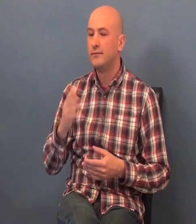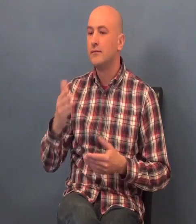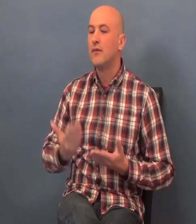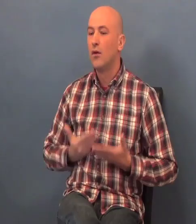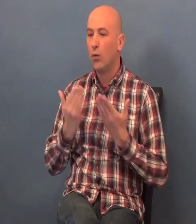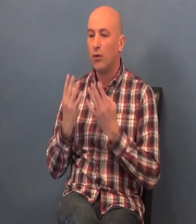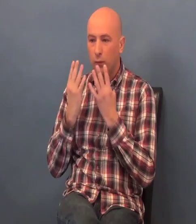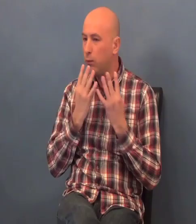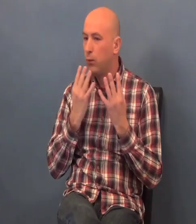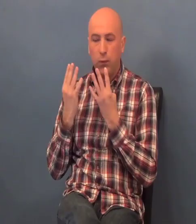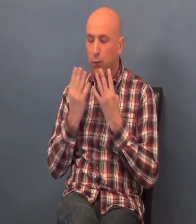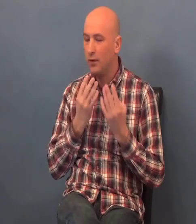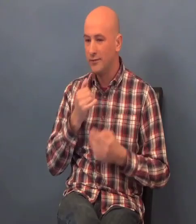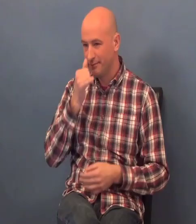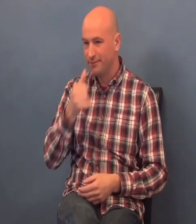Są urodziny, więc nie mogę.